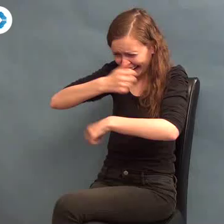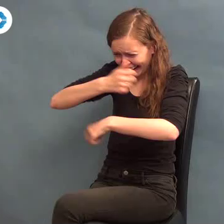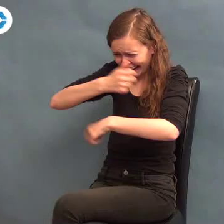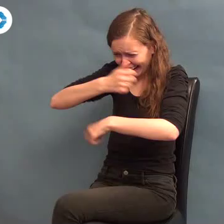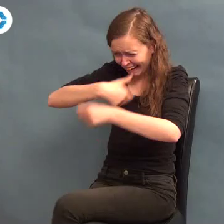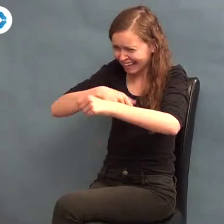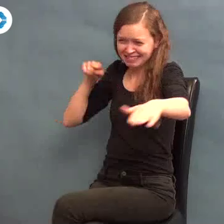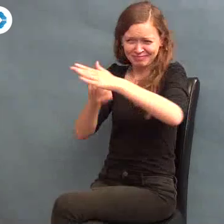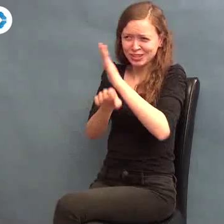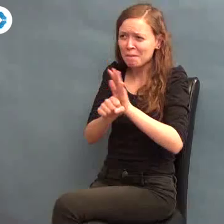Uciekł do babci.